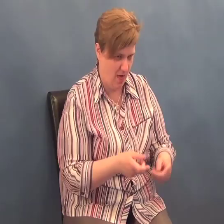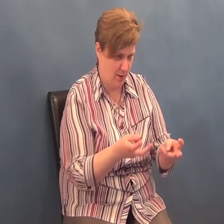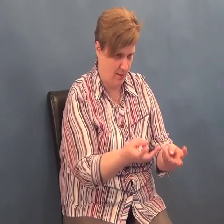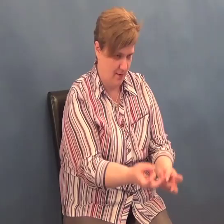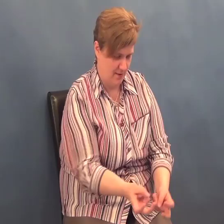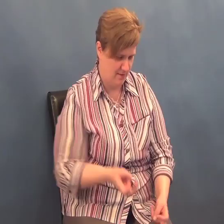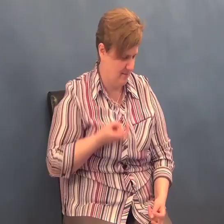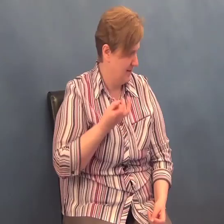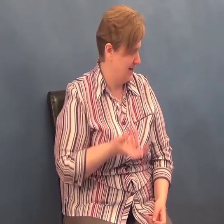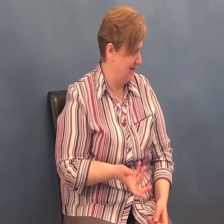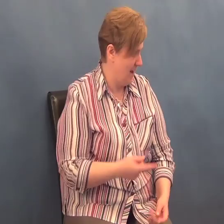Płozy.